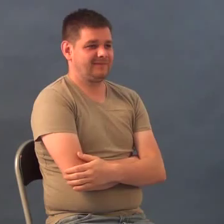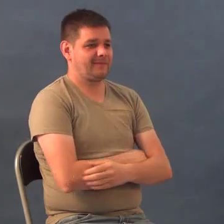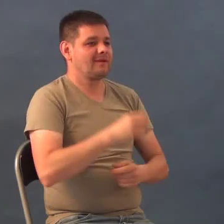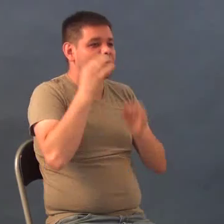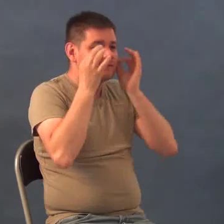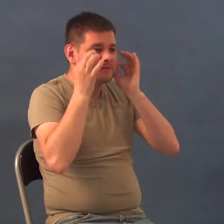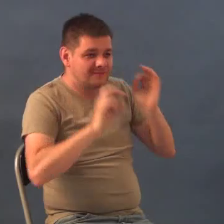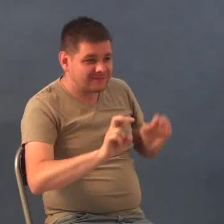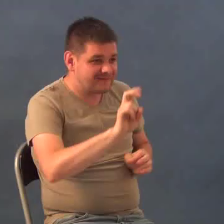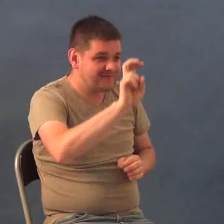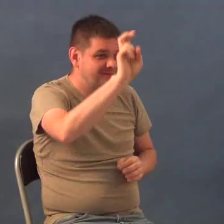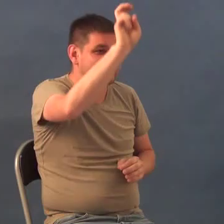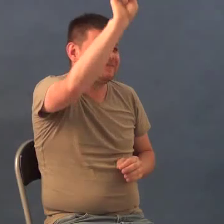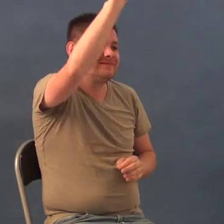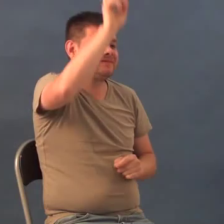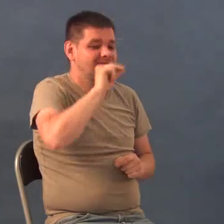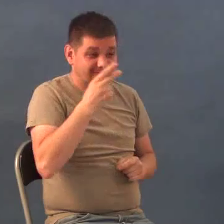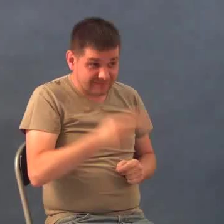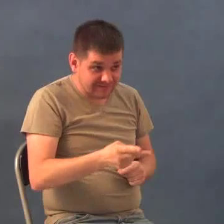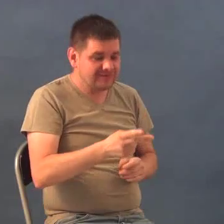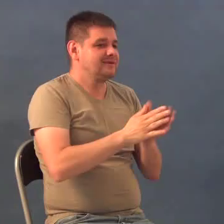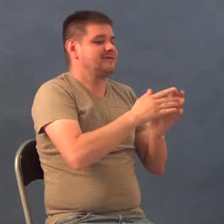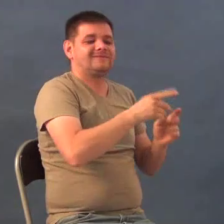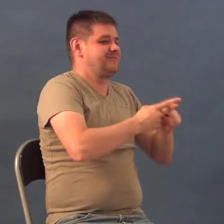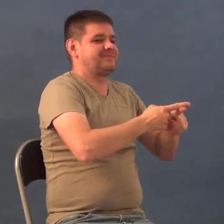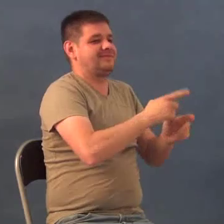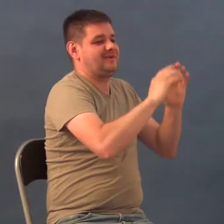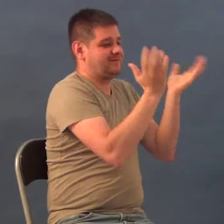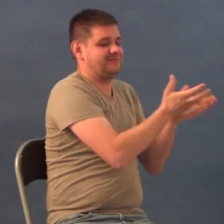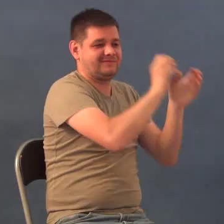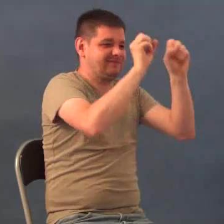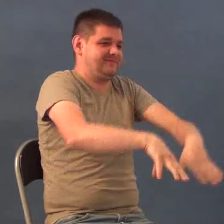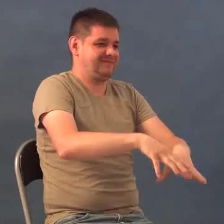Kot wchodzi na górę, a ptak to widzi, więc postanawia zrzucić kulę.